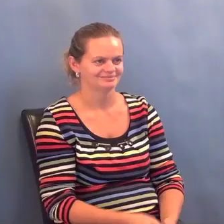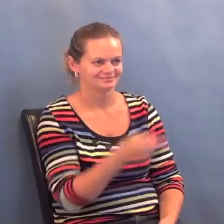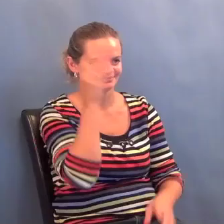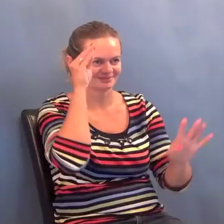Znak.